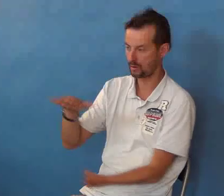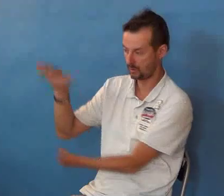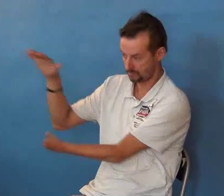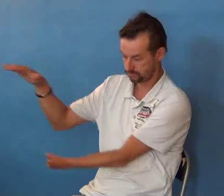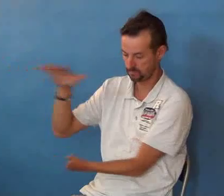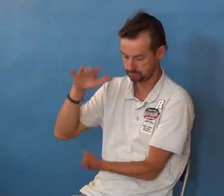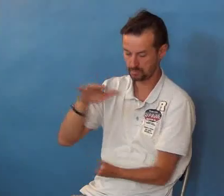Dwa duże, a trzeci mniejszy.